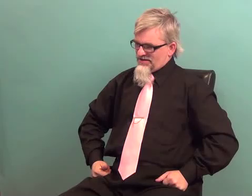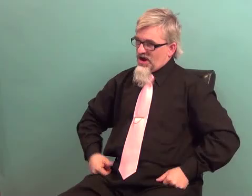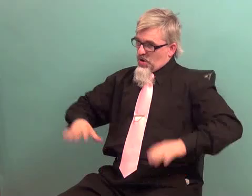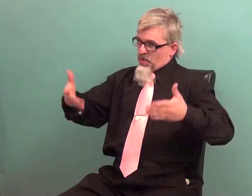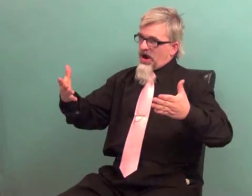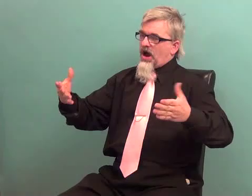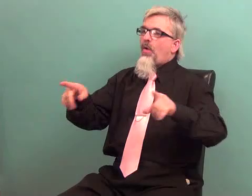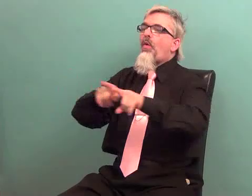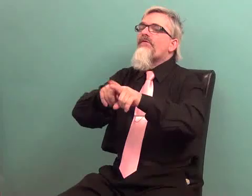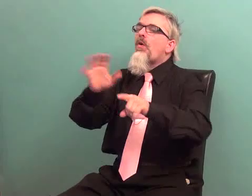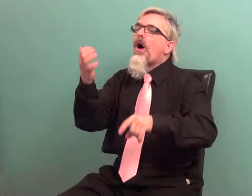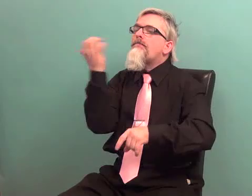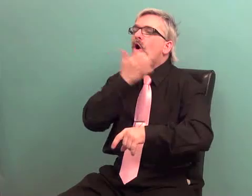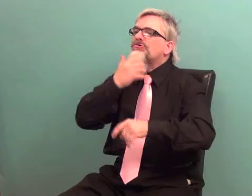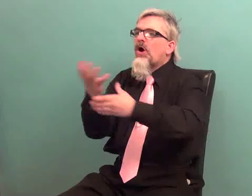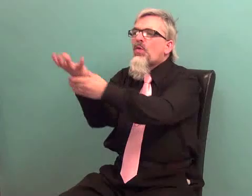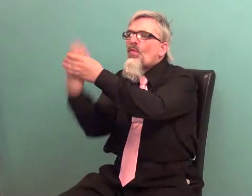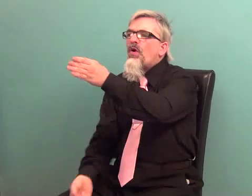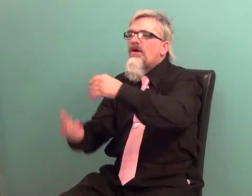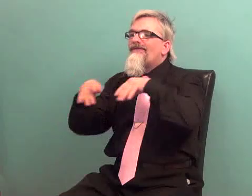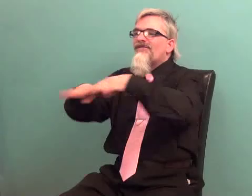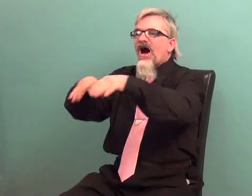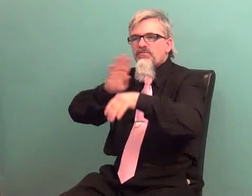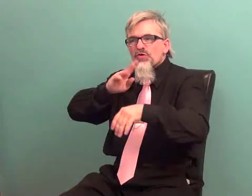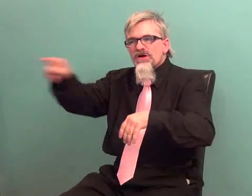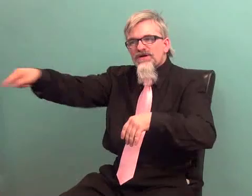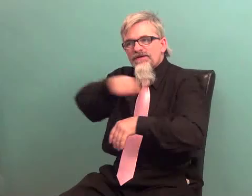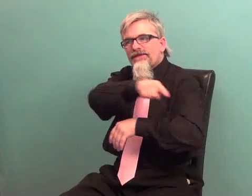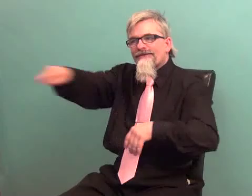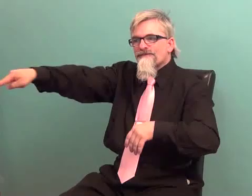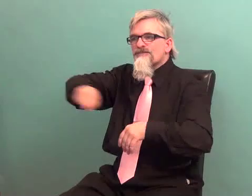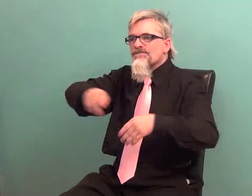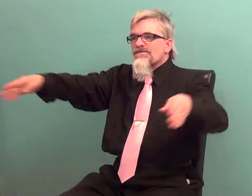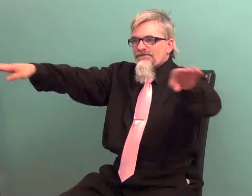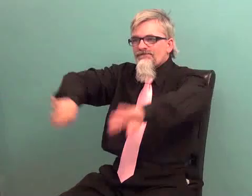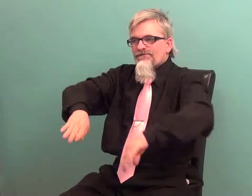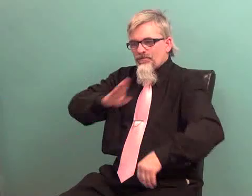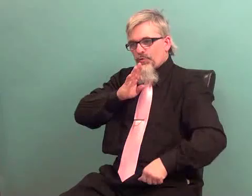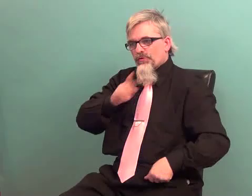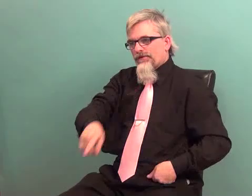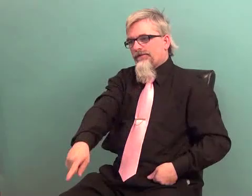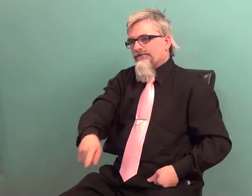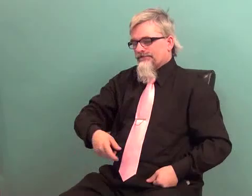Podobnie jak na morzu, fala może kogoś porwać, więc ten wąwóz w rzece jest podobny.